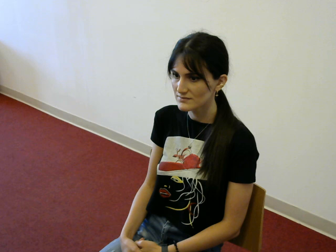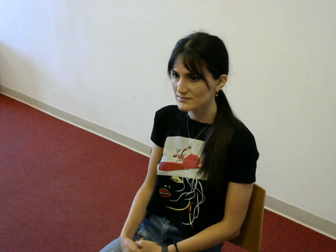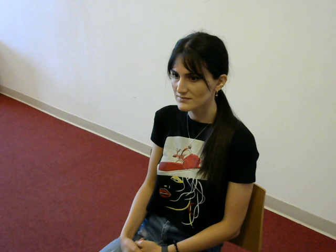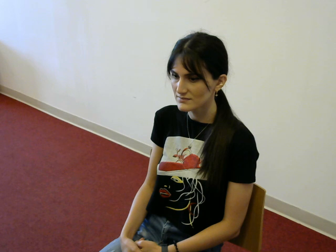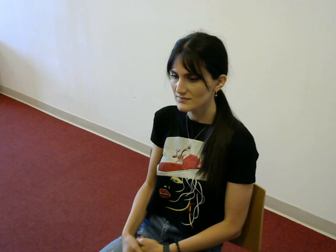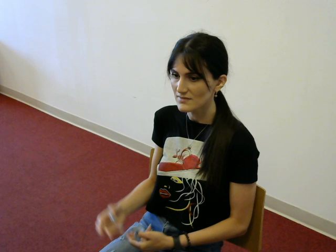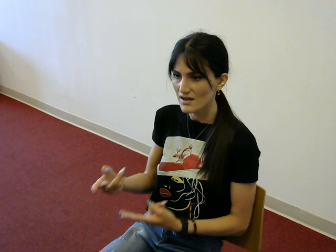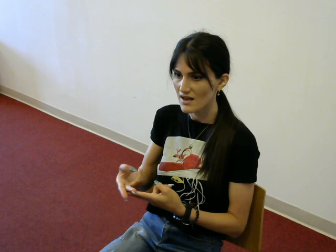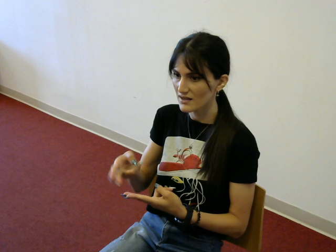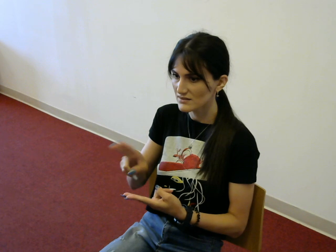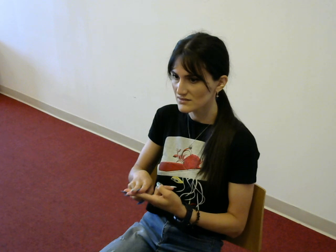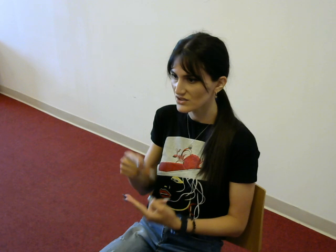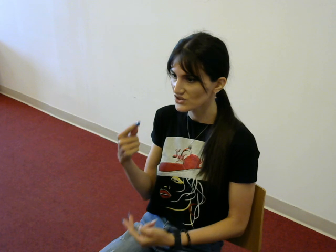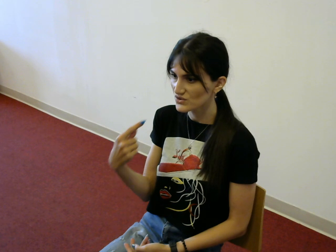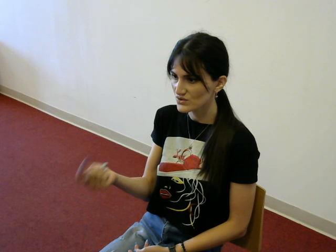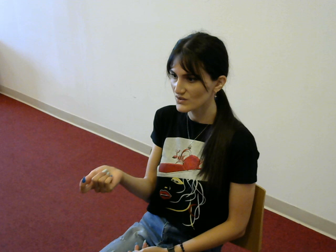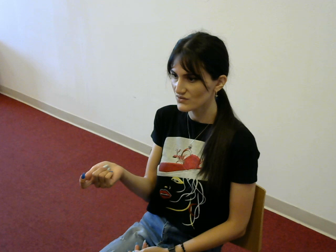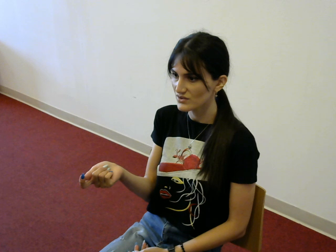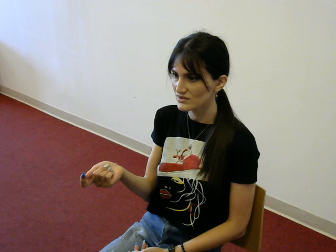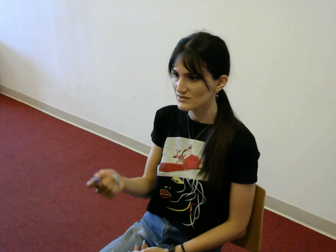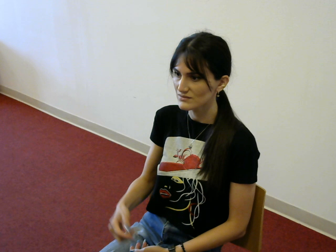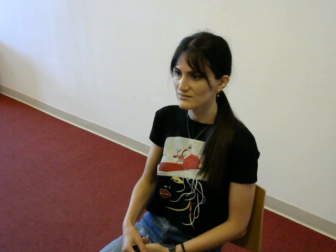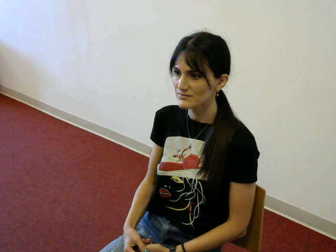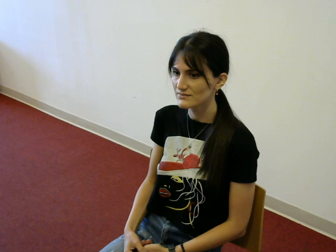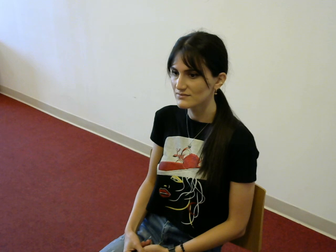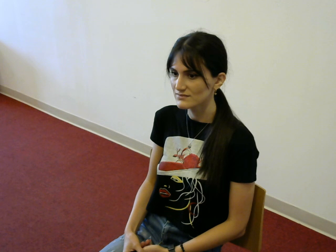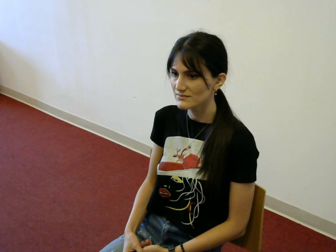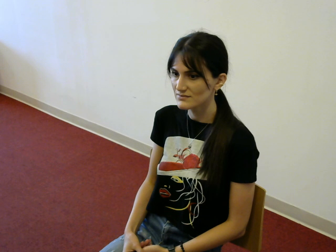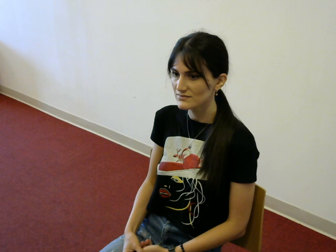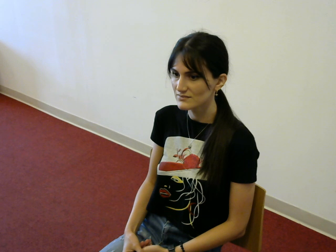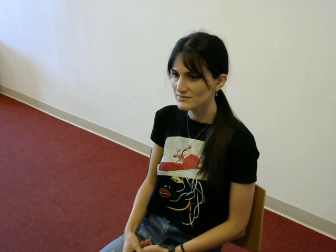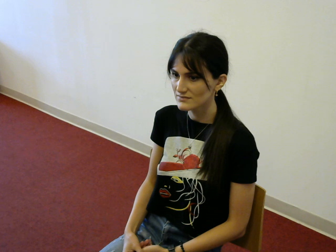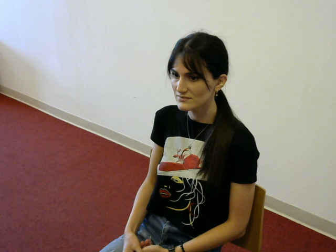Bu ucuzdur